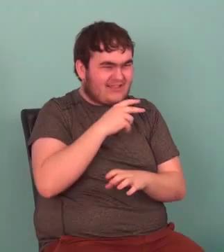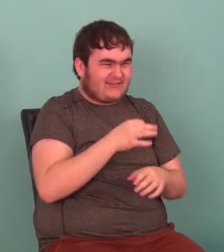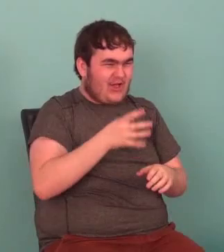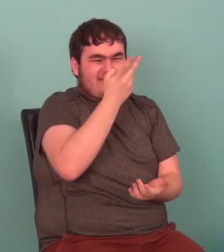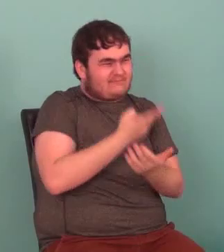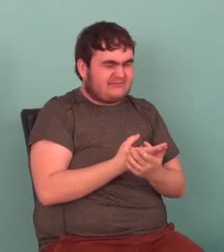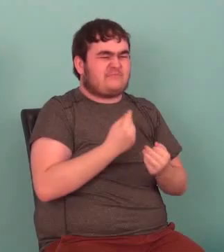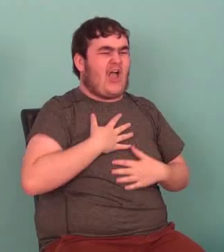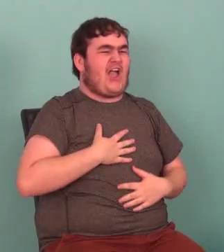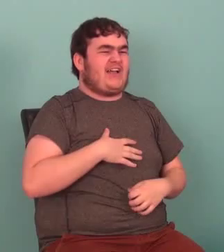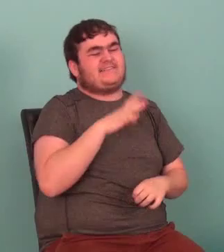Było tam jezioro, do którego wpada chłopiec i jest cały mokry.